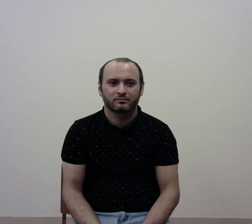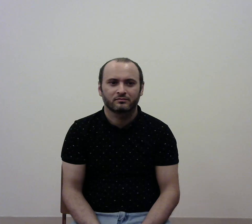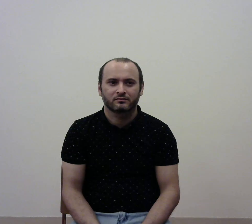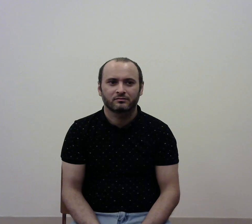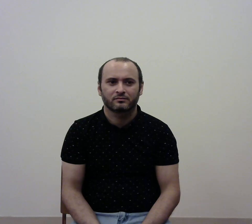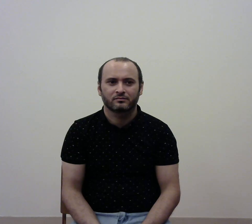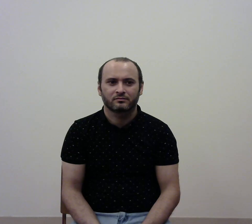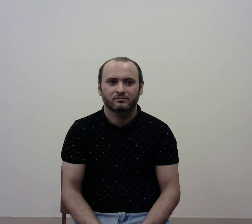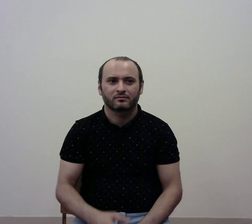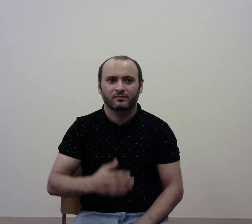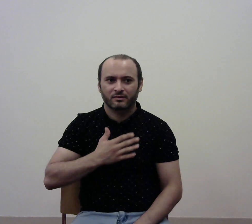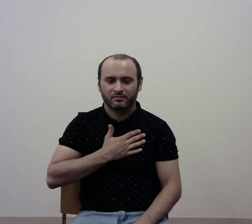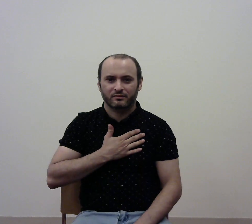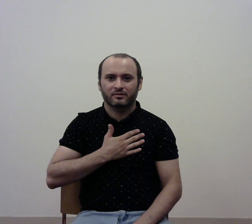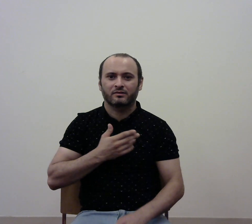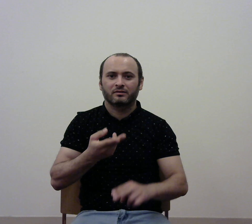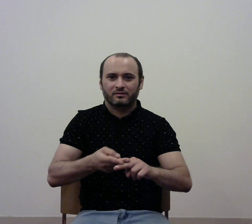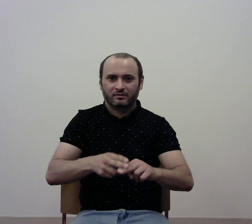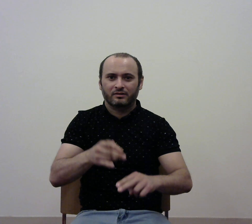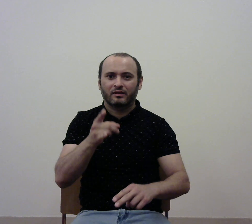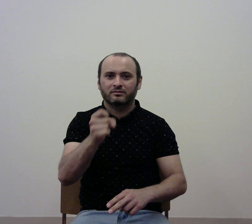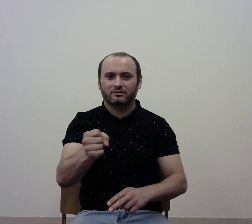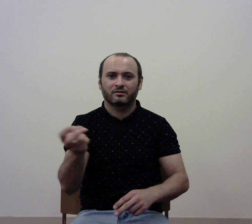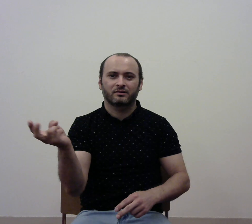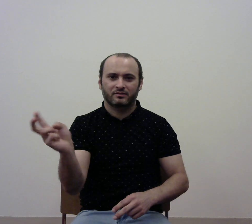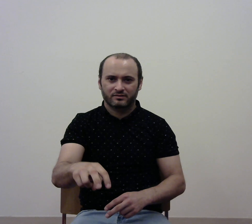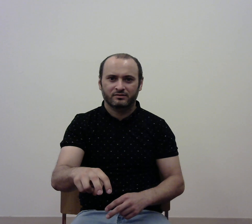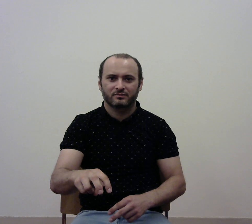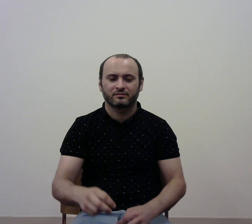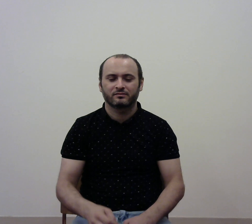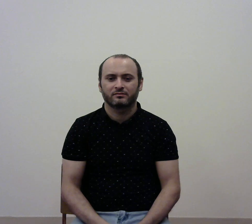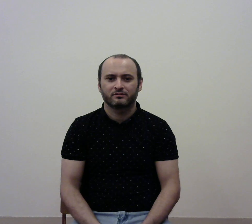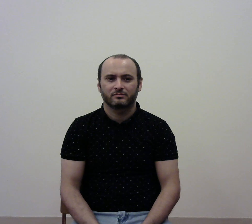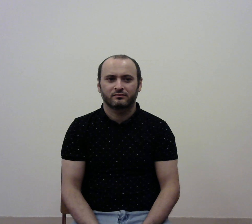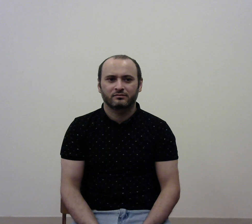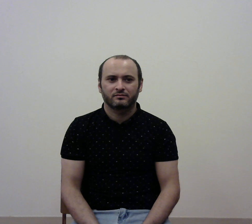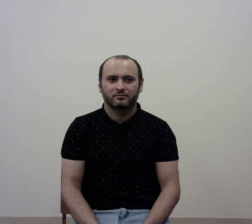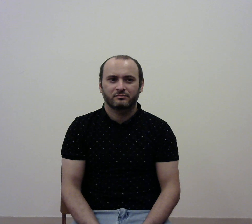Mən bura taksidə gəldim